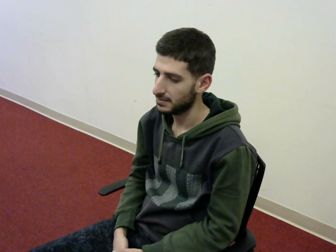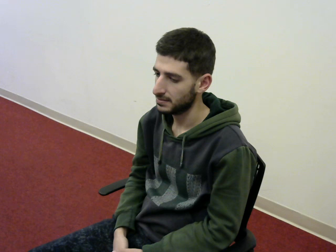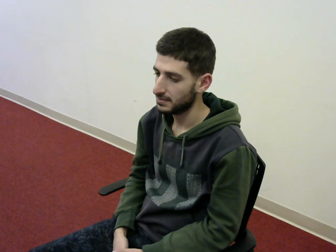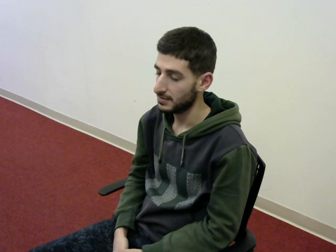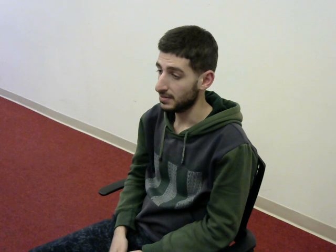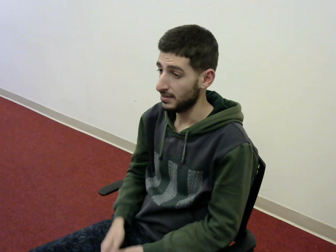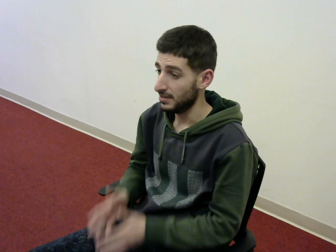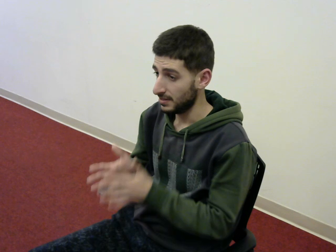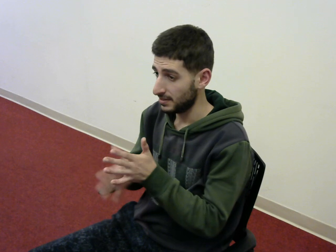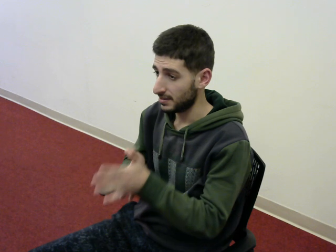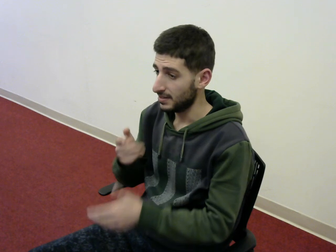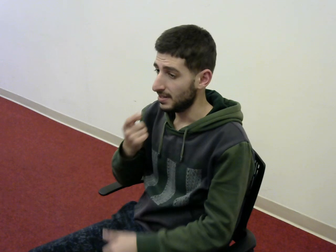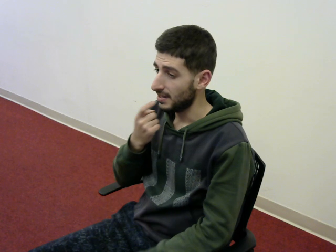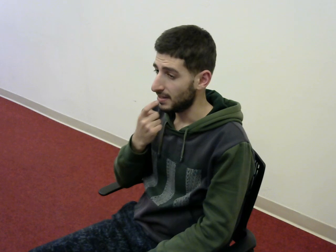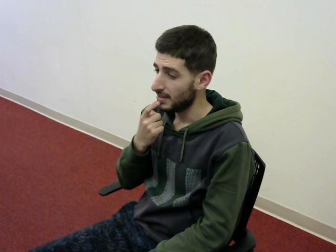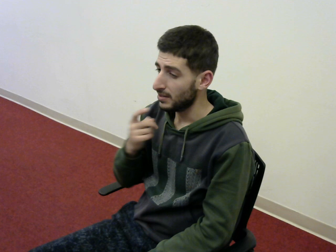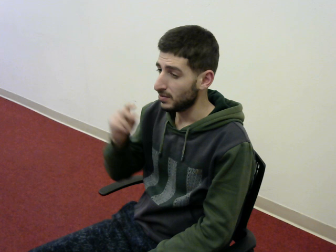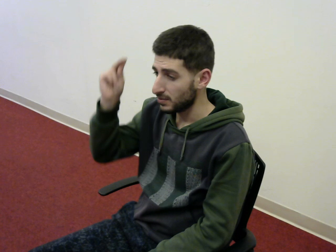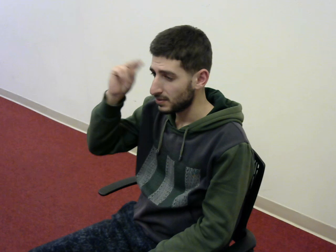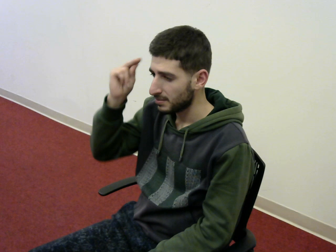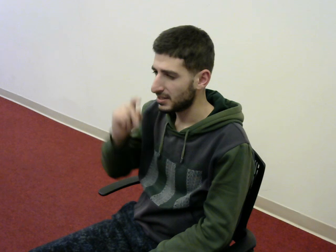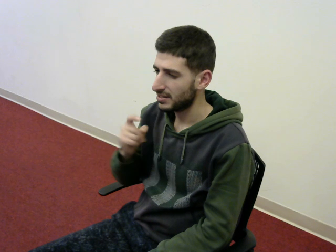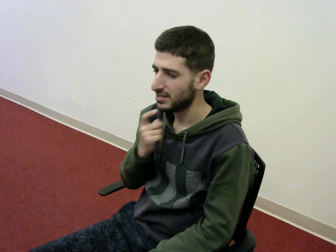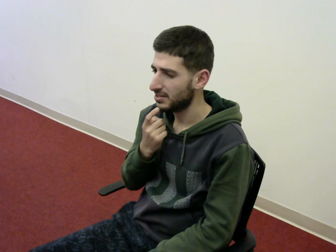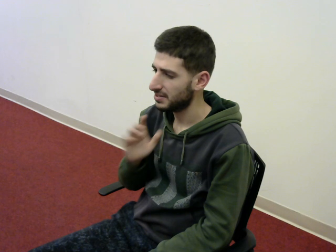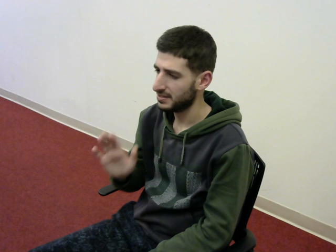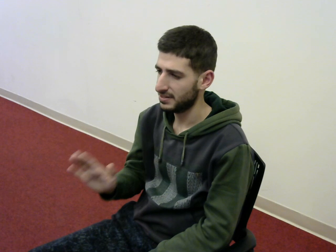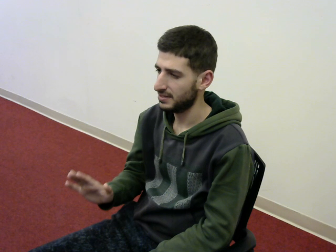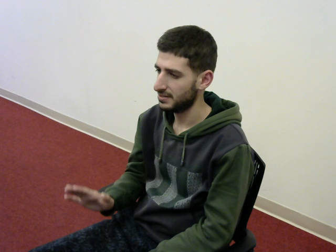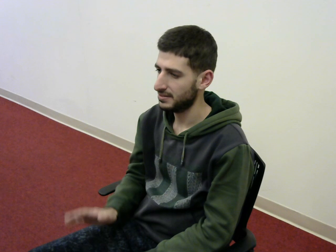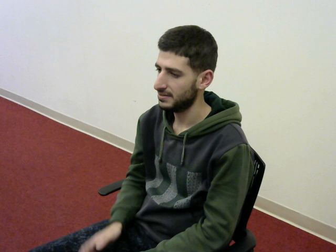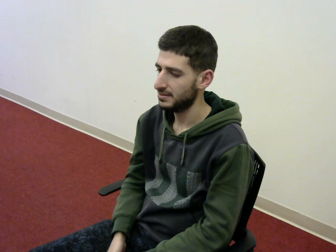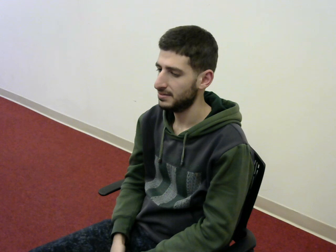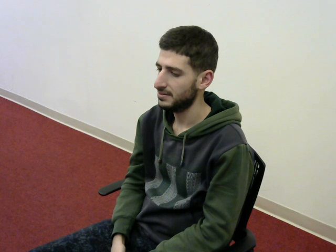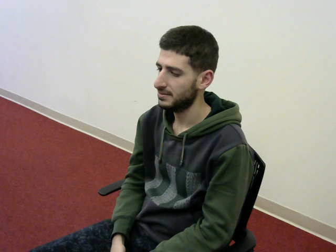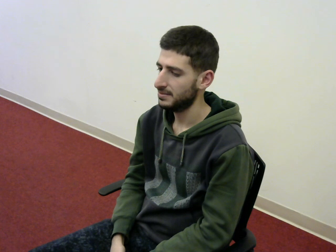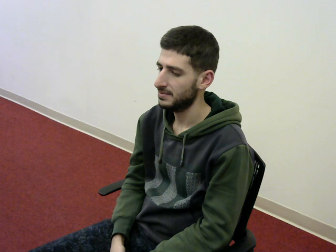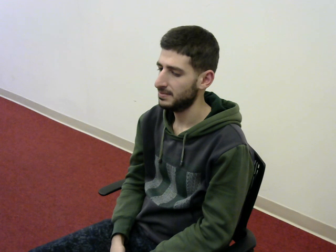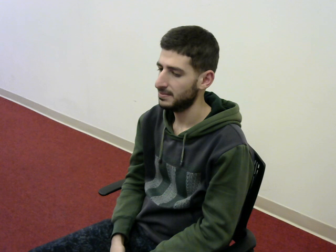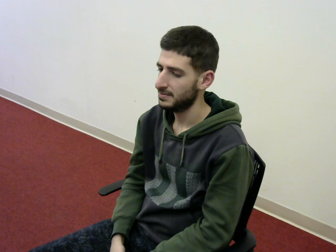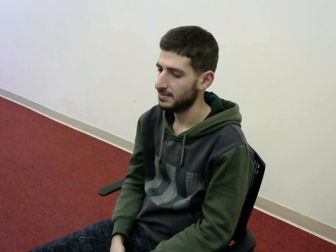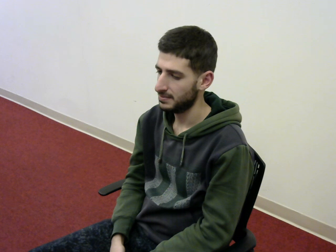İşarə dilini öyrənmək çətin deyil